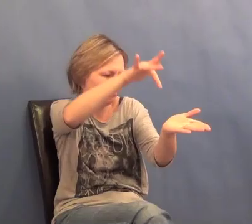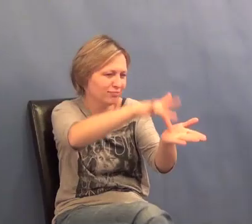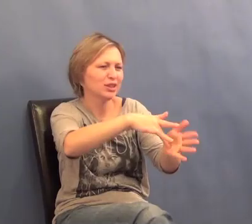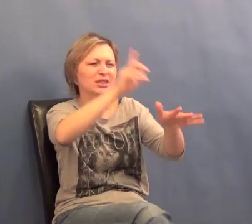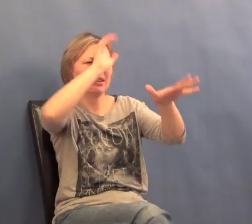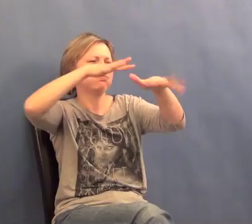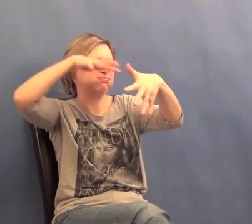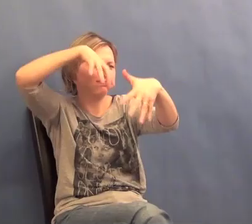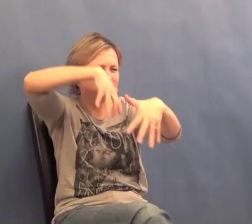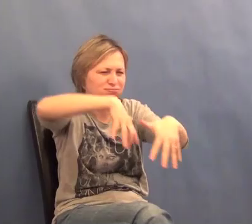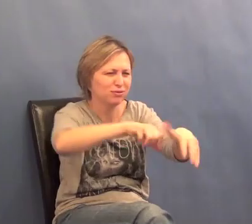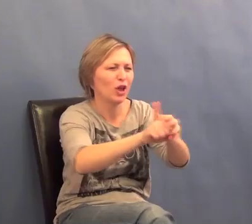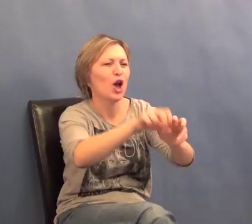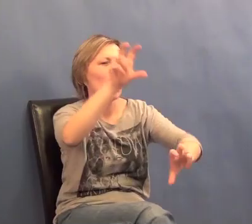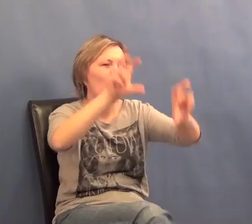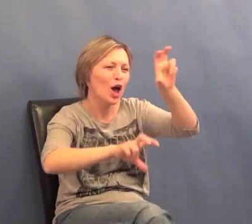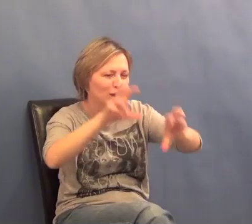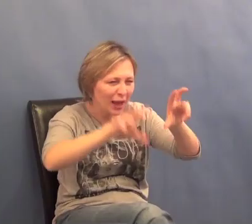Ludzie idą do hotelu.